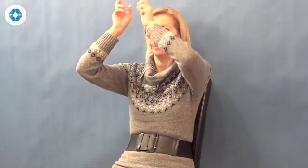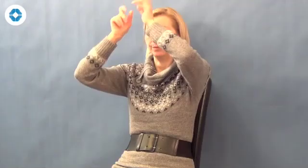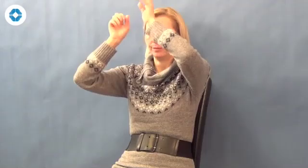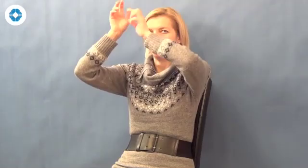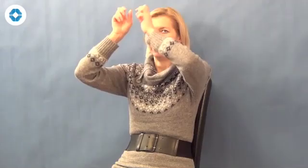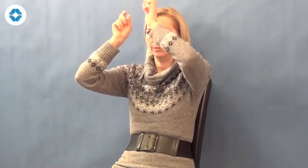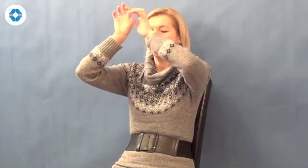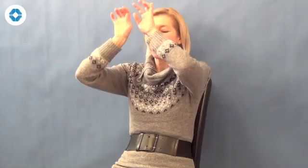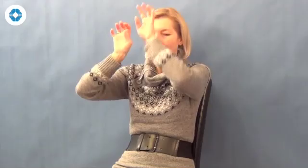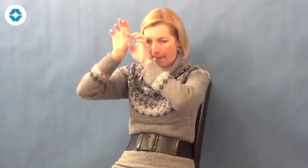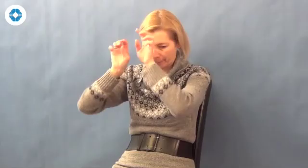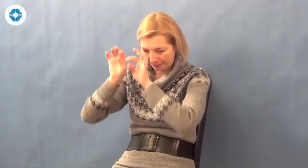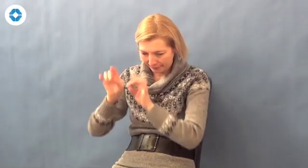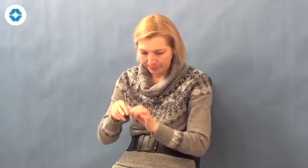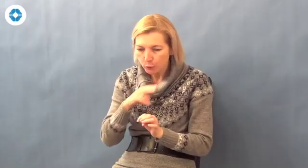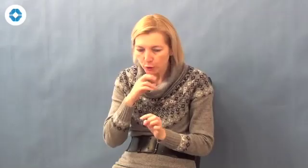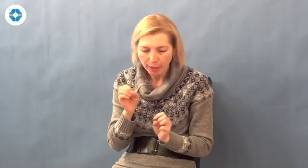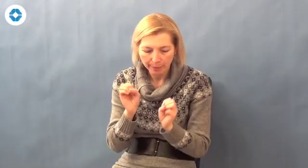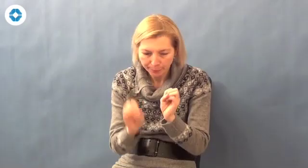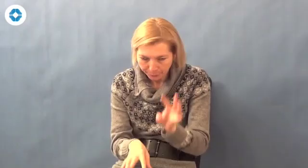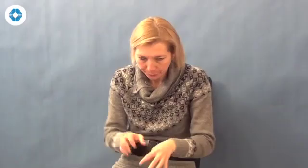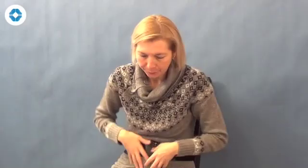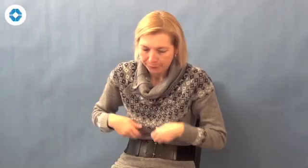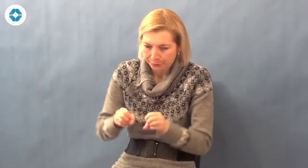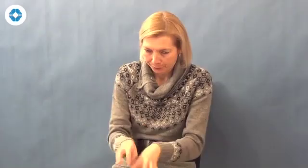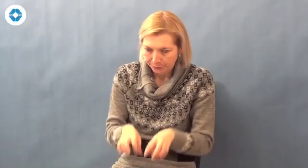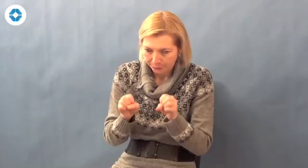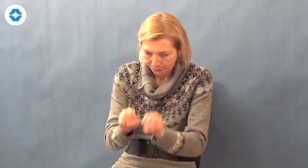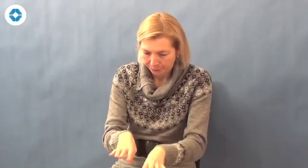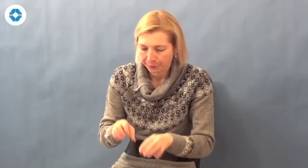Schodzi na dół, wyrzuca gruszki z fartucha.